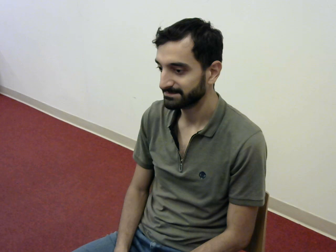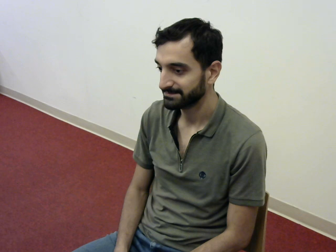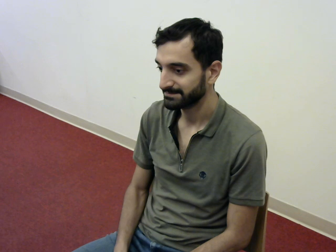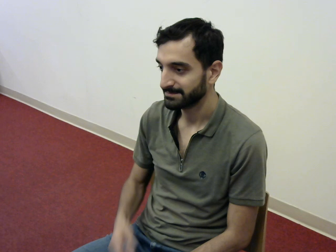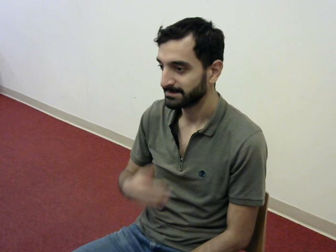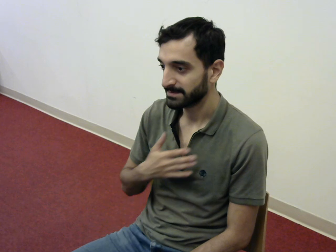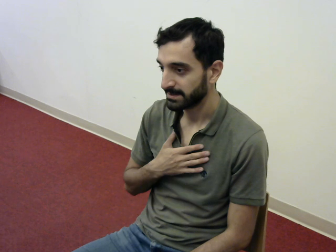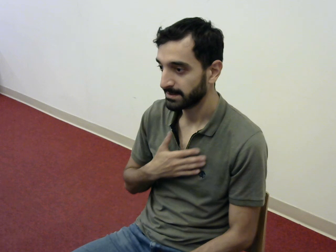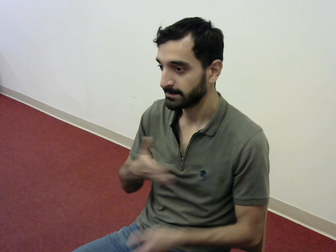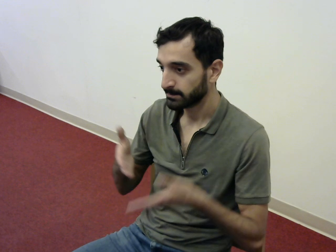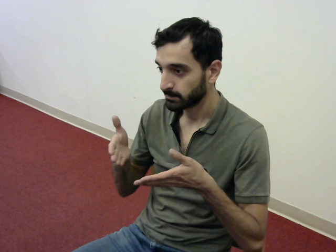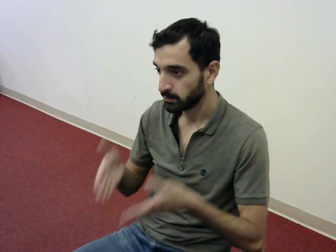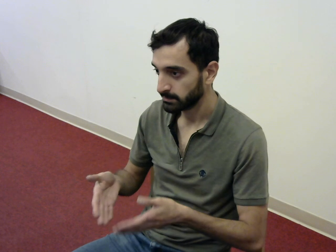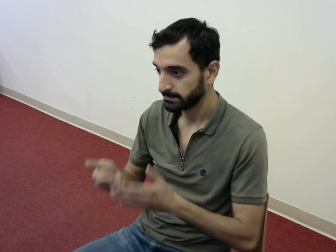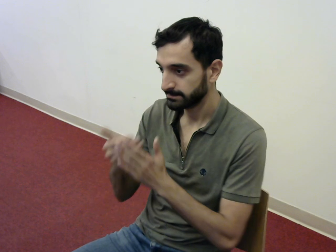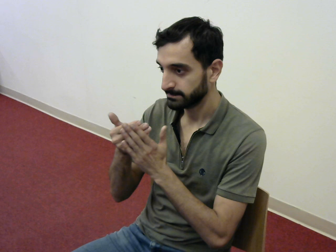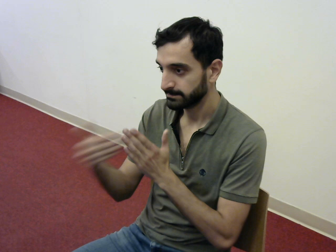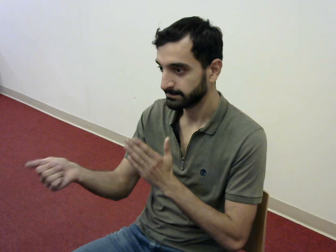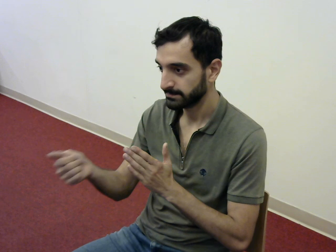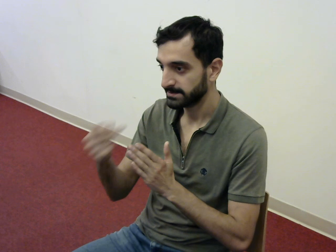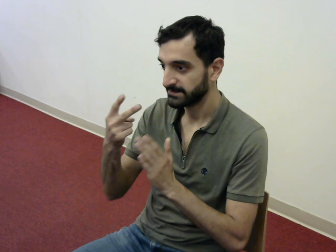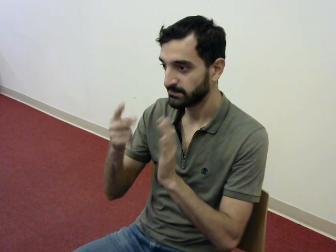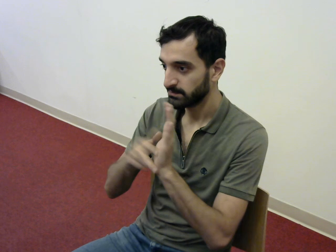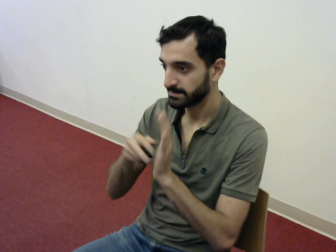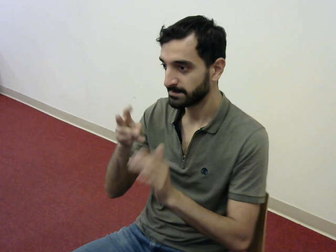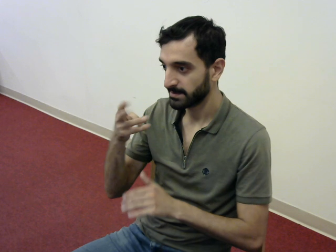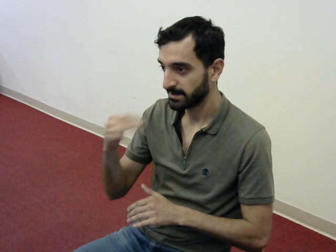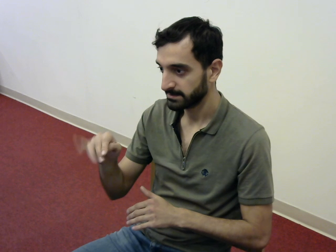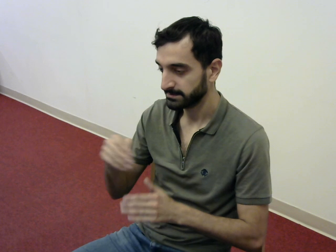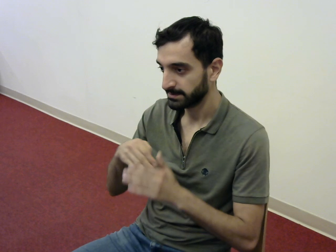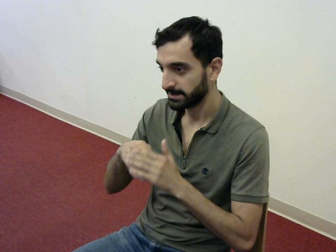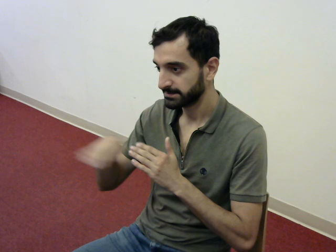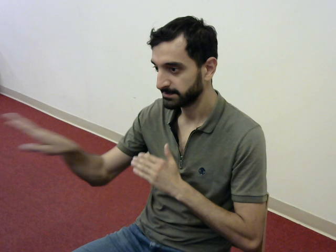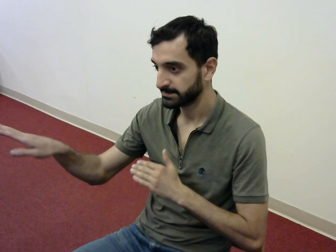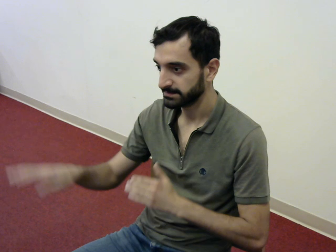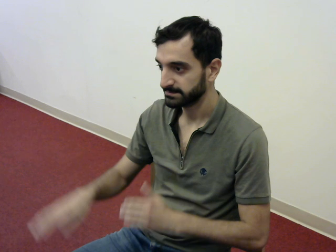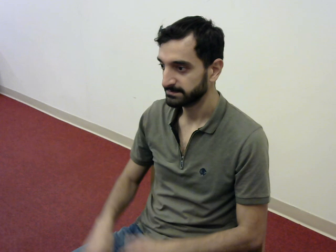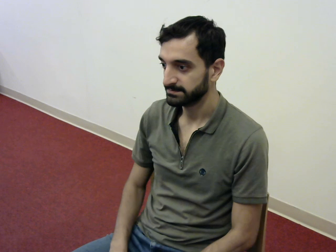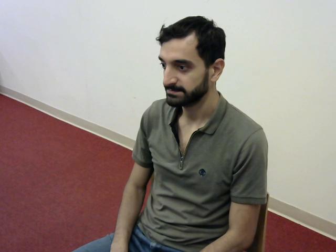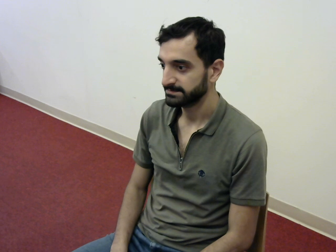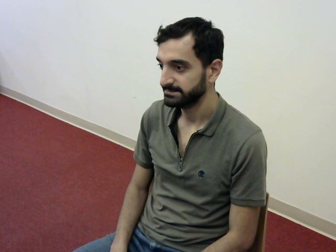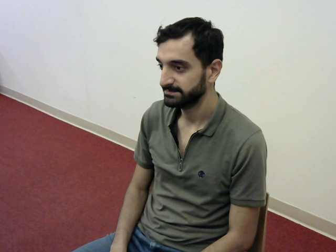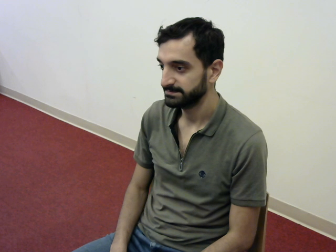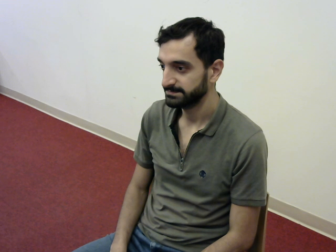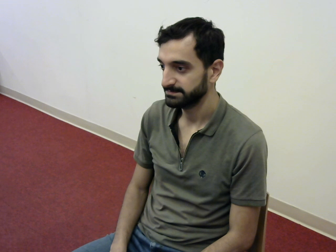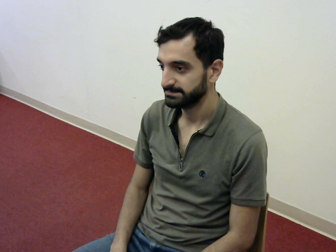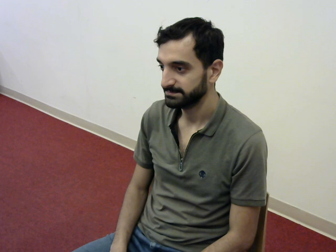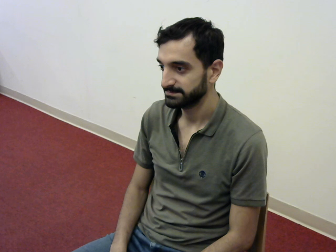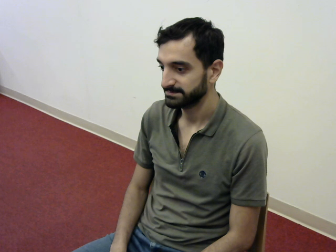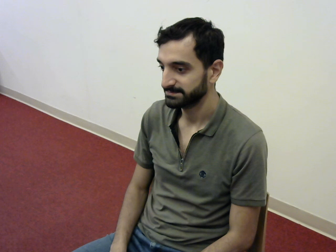Mən burdan çıxıb 28 maya gedəcəm